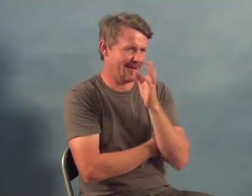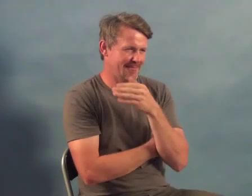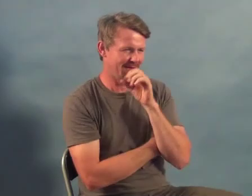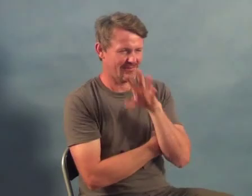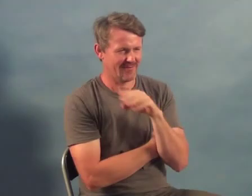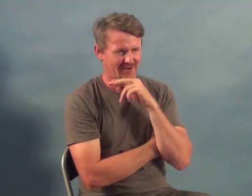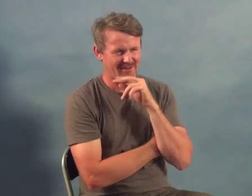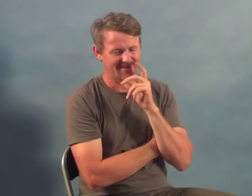Ryba opluwa wodą kota.